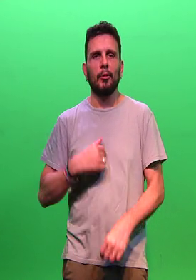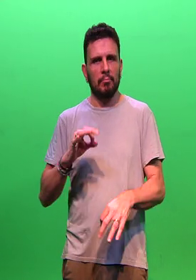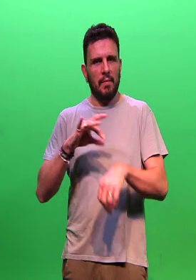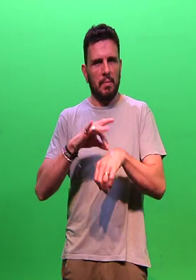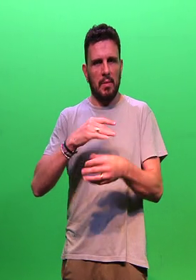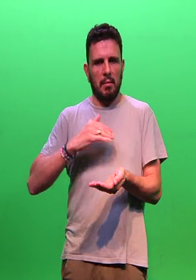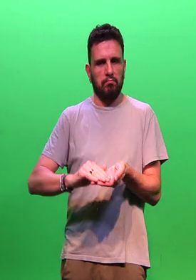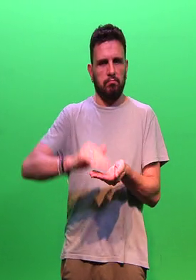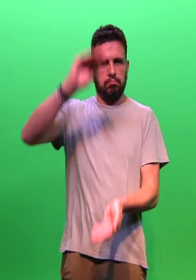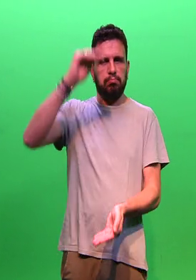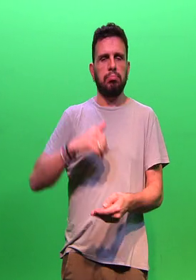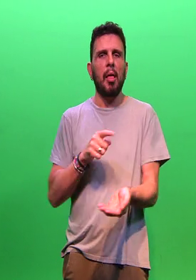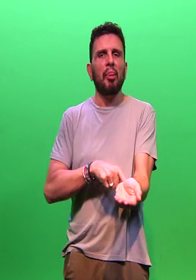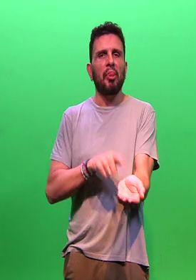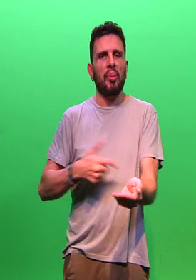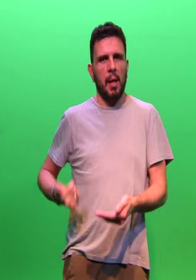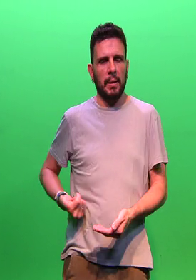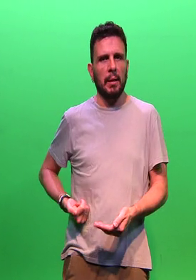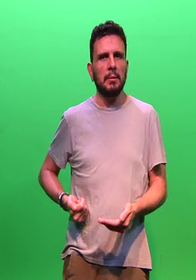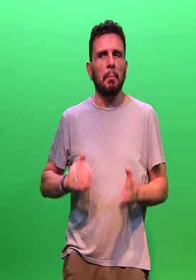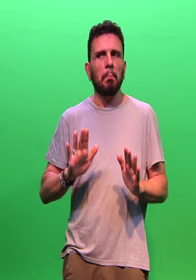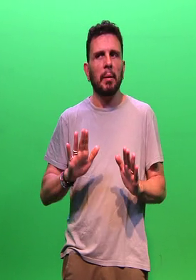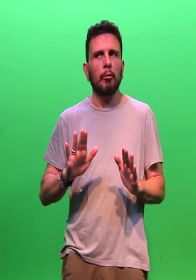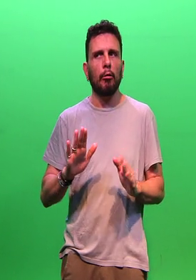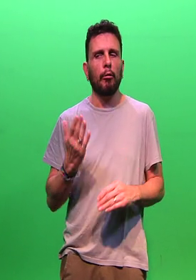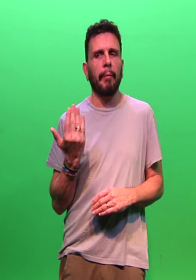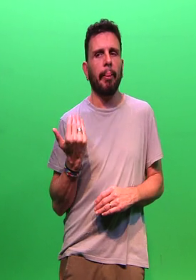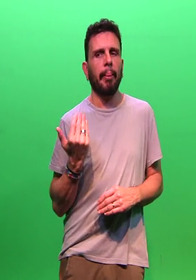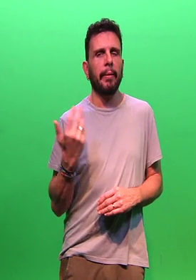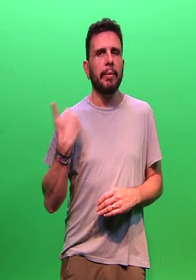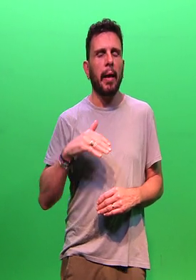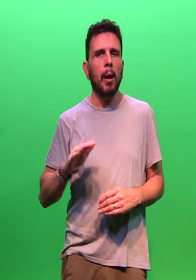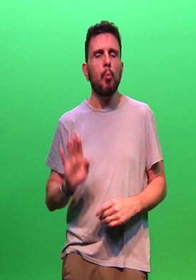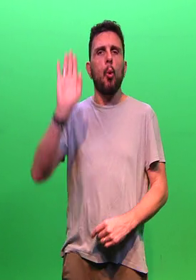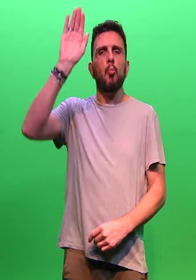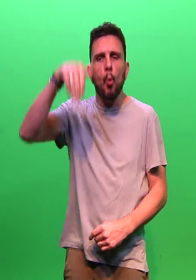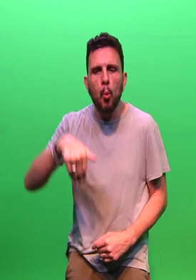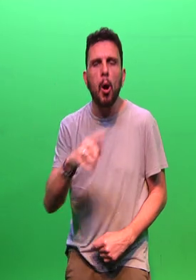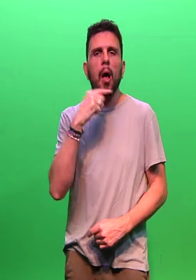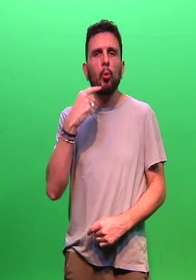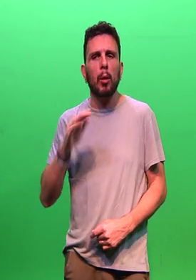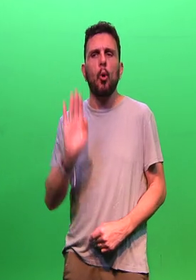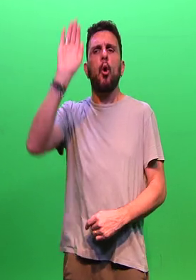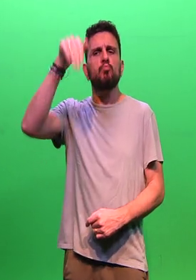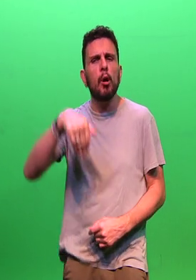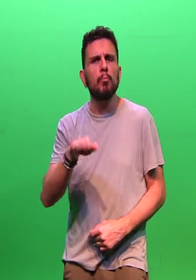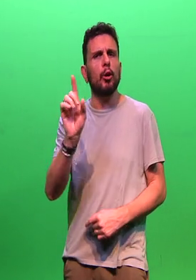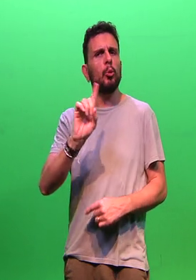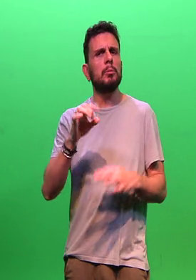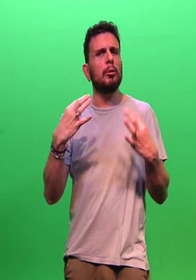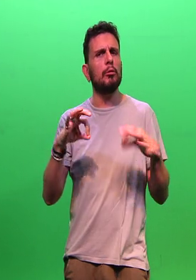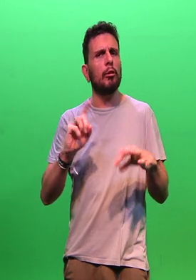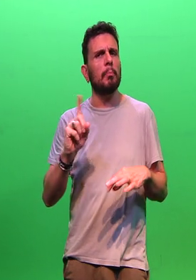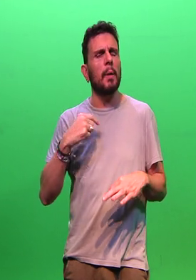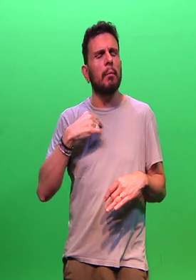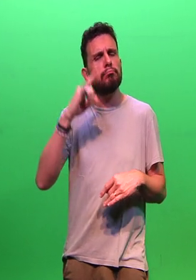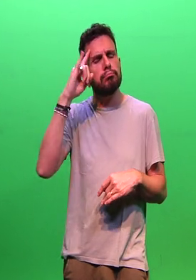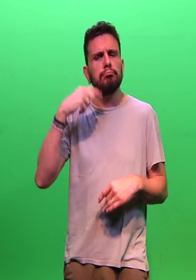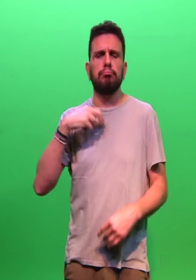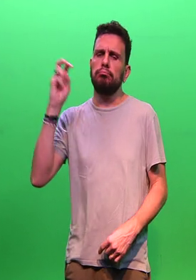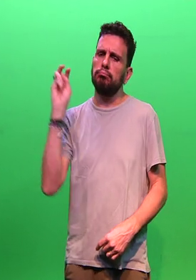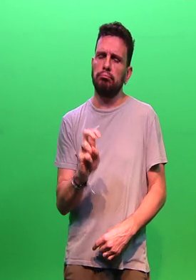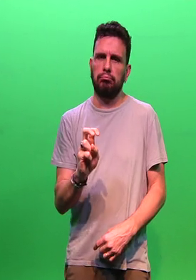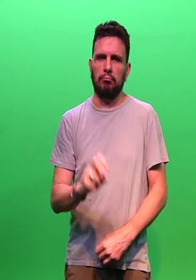Tinc diabetis, des de sempre, però fa poc el sucre puja i baixa de manera molt brusca i és molt variable. No és normal, estic preocupat i per això vinc.